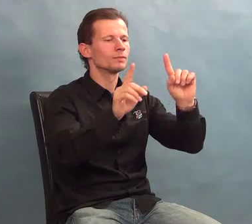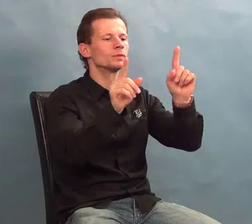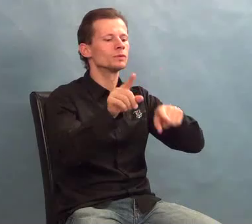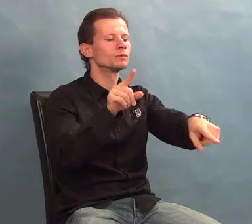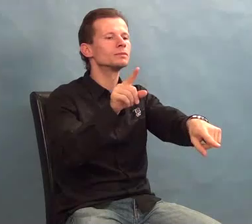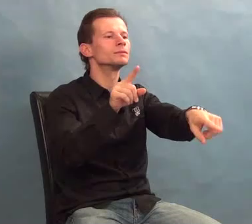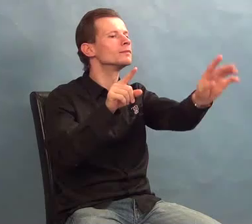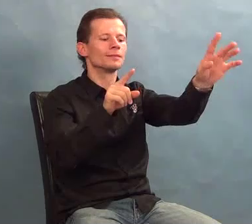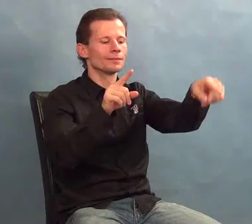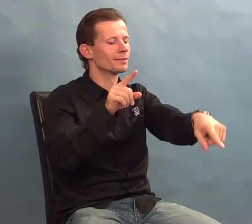Nie, nie.